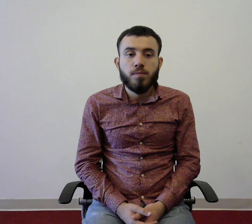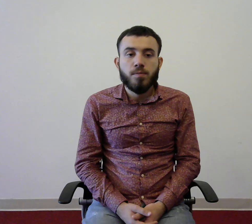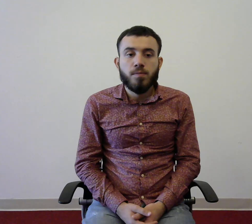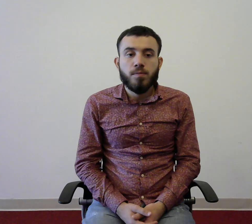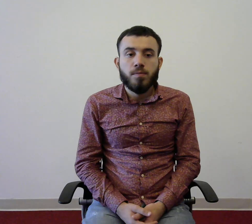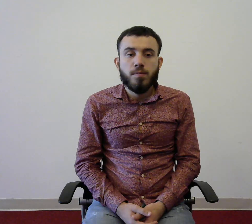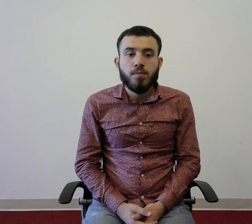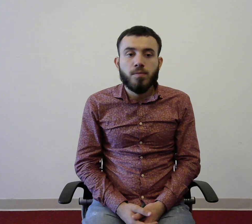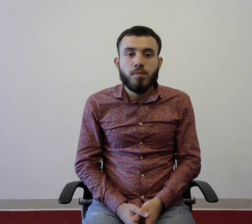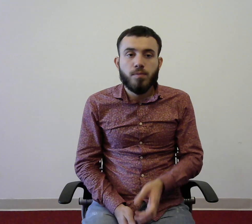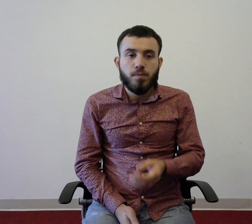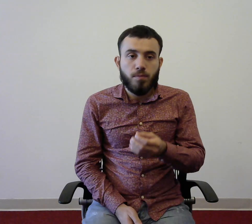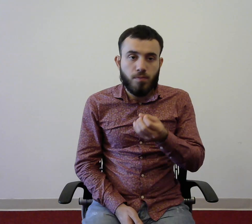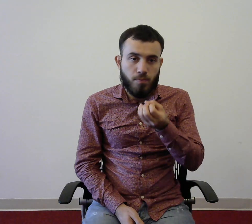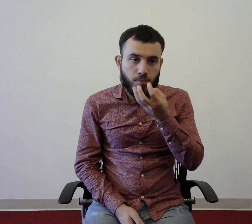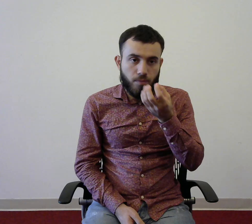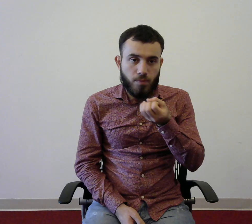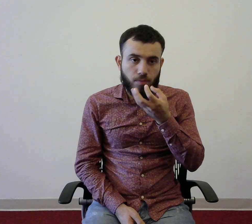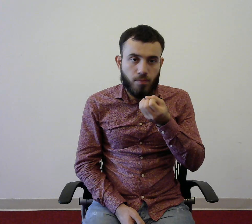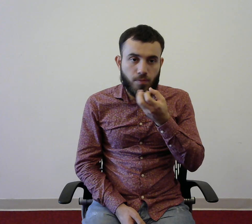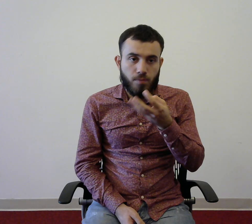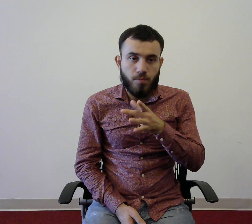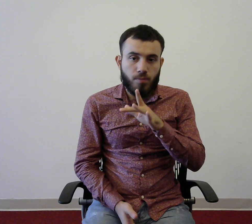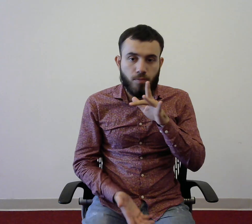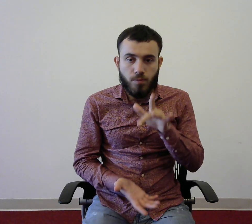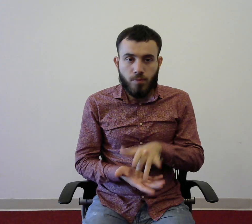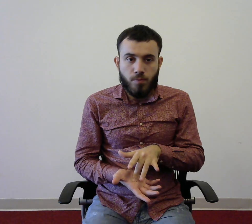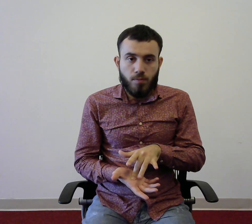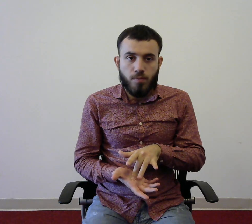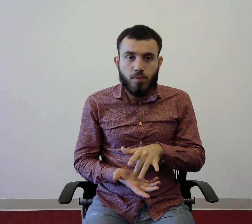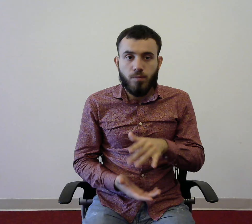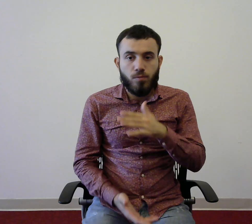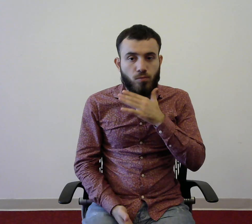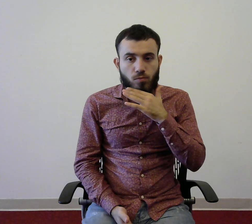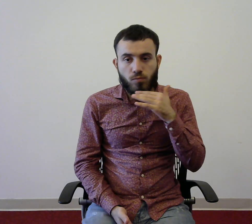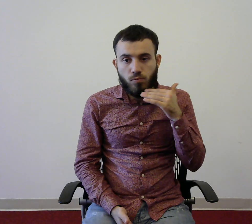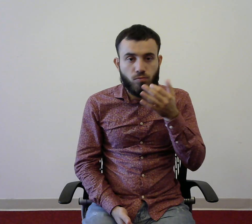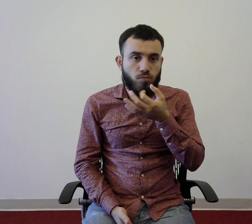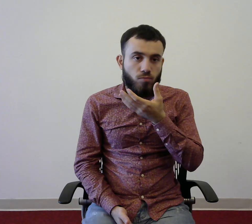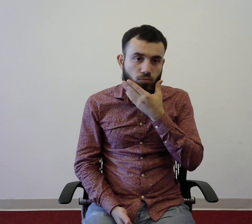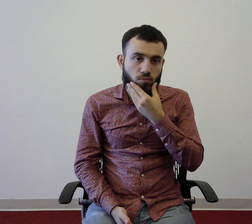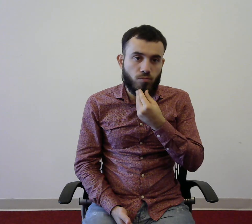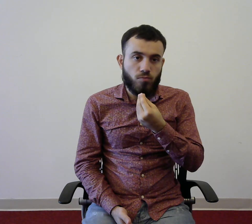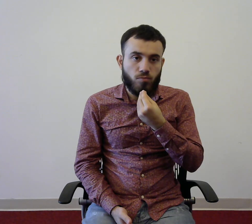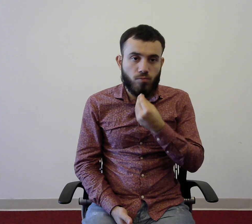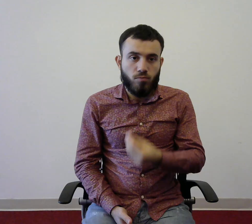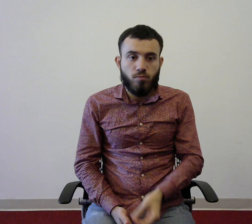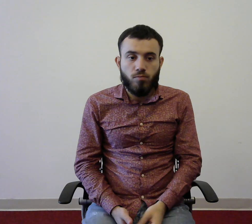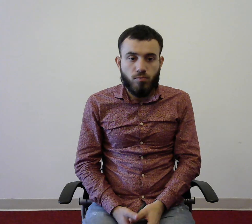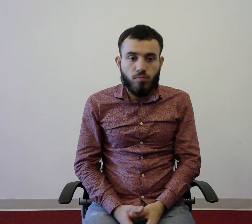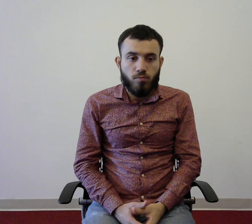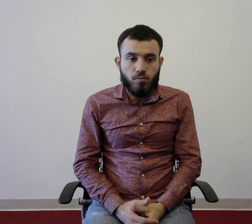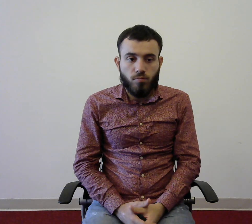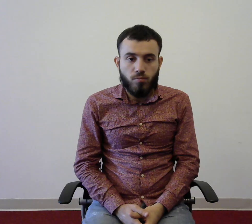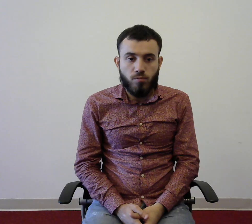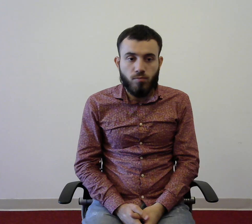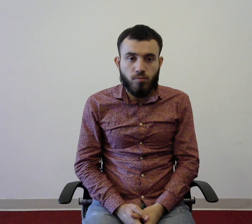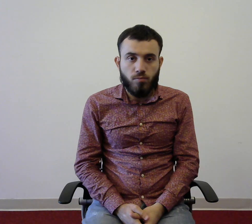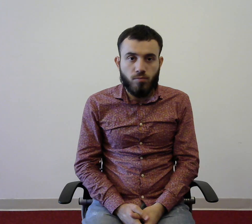Bakı şəhəri çox gözəldir